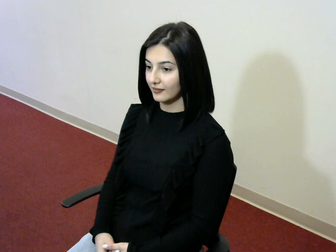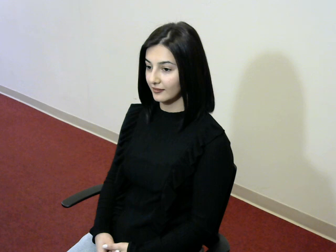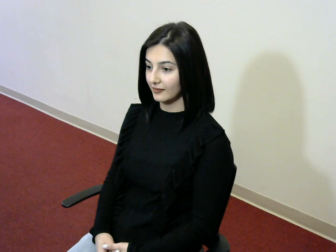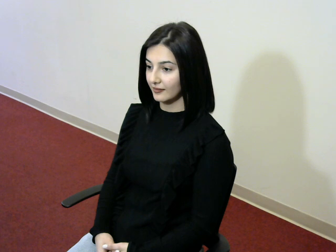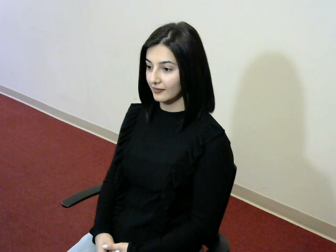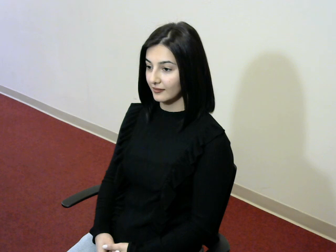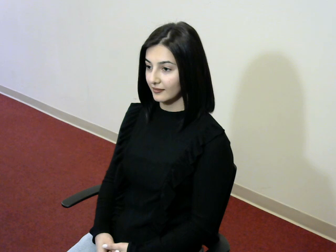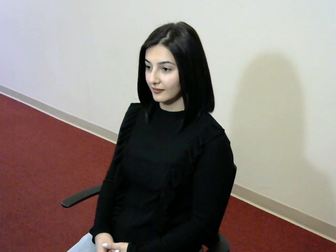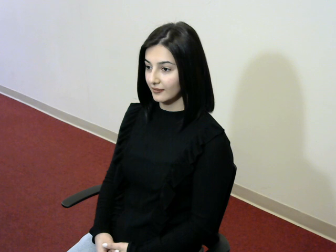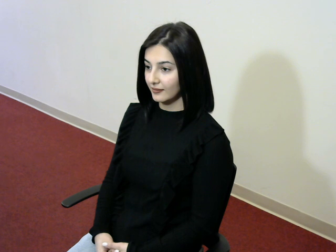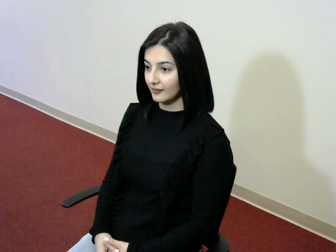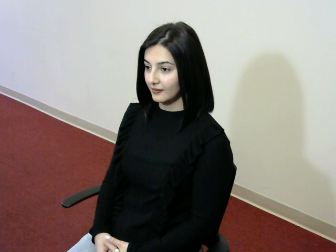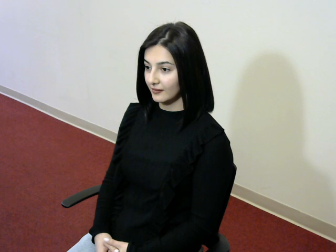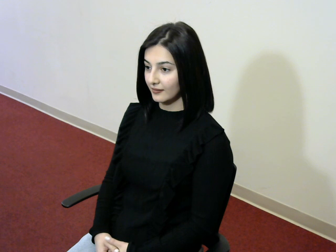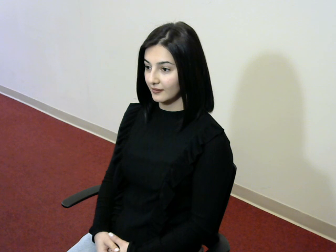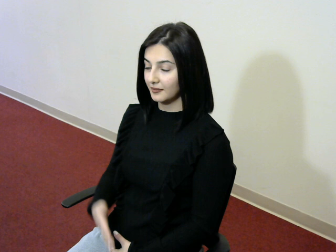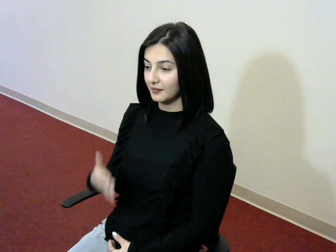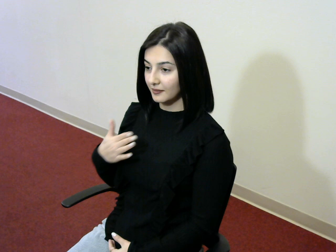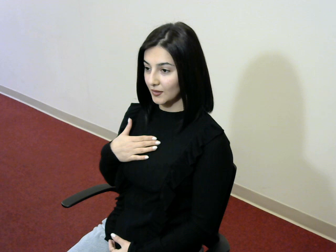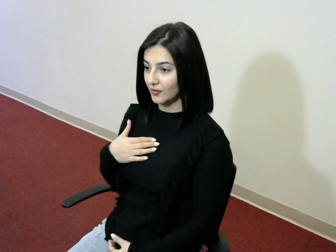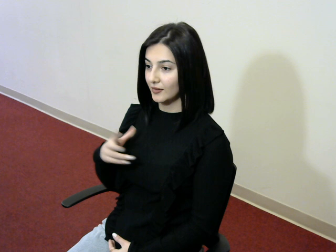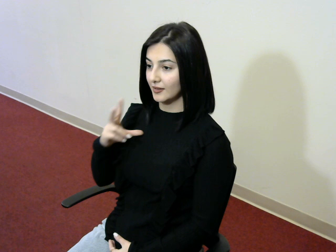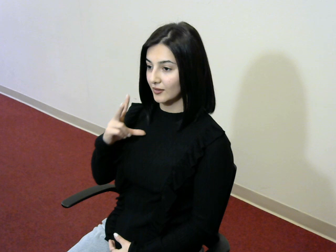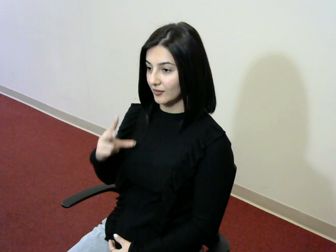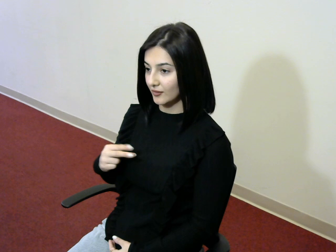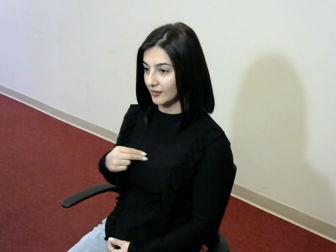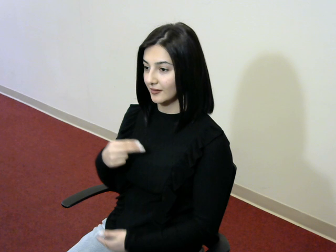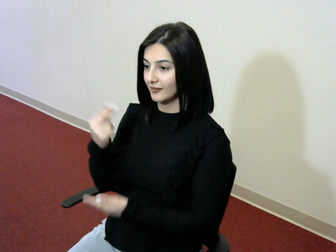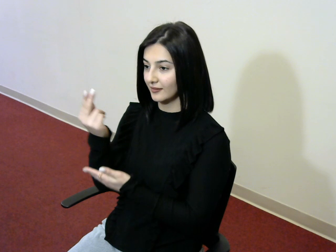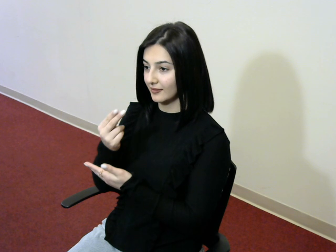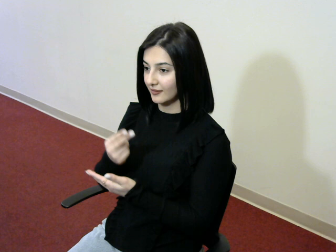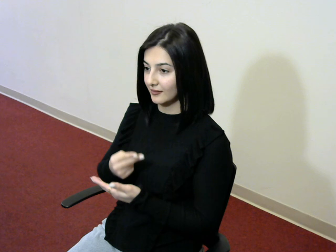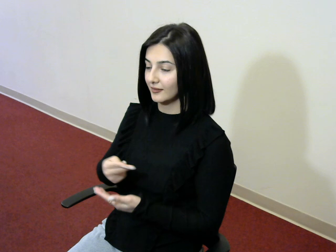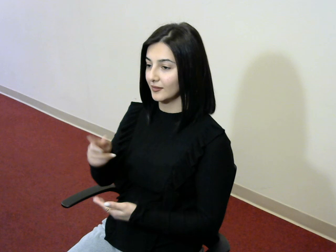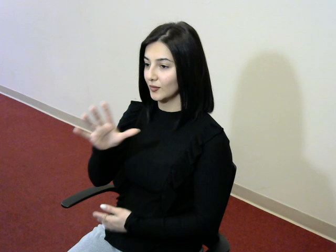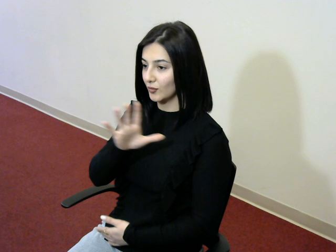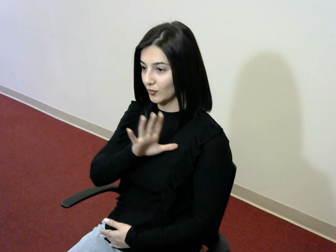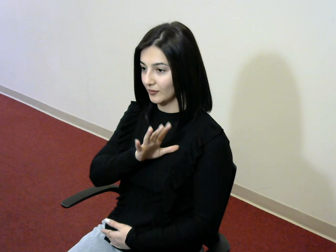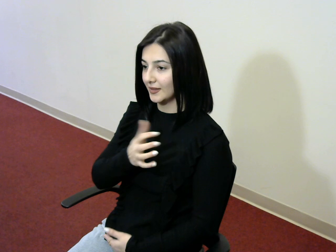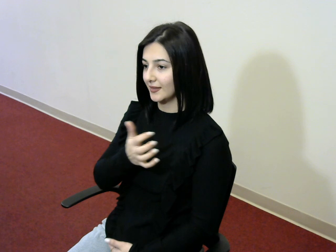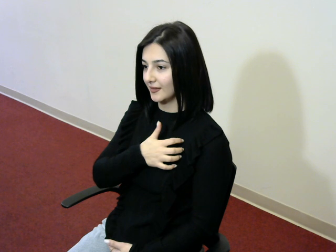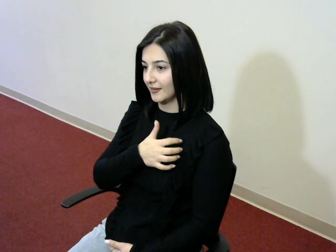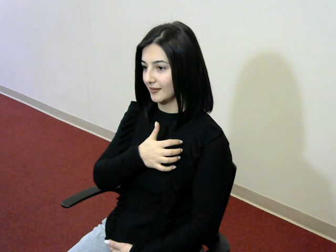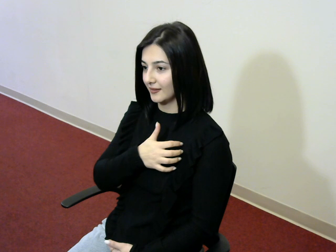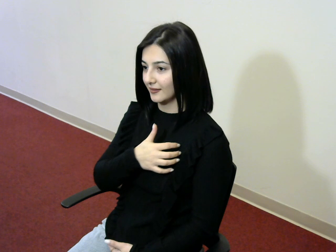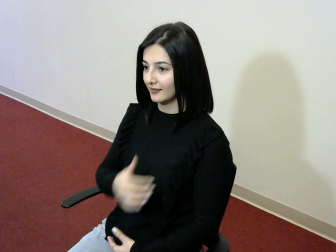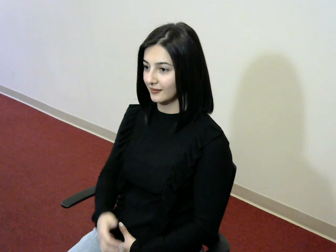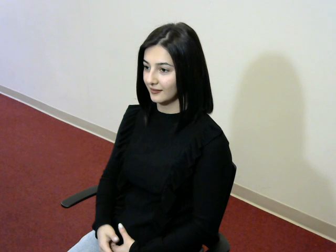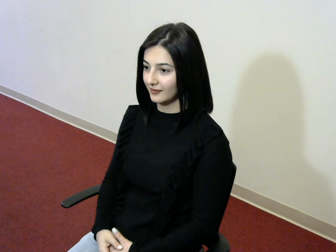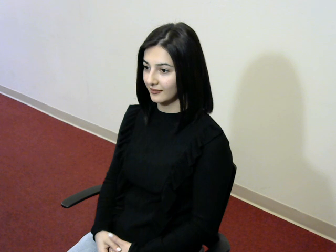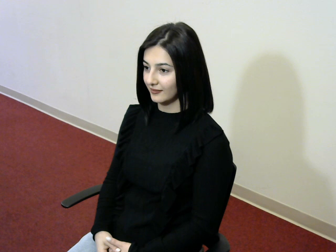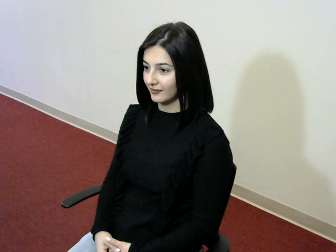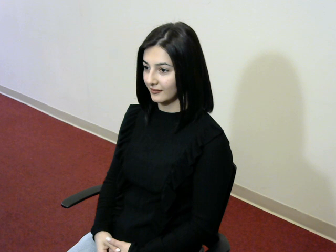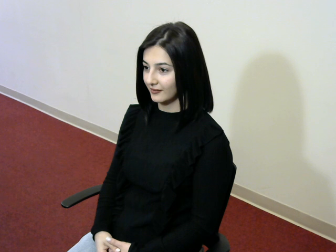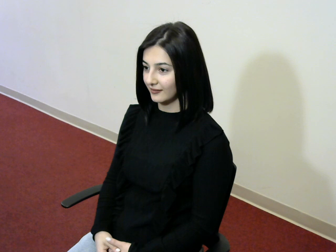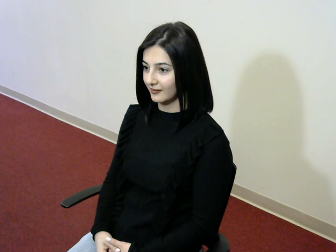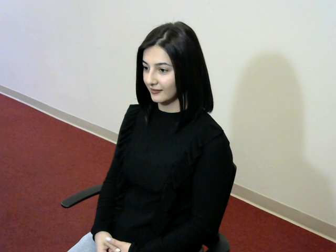Mənim qızım rəssam olmaq istəyir